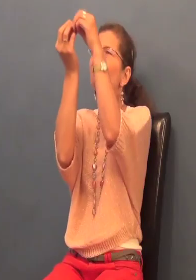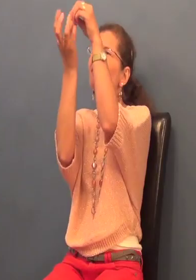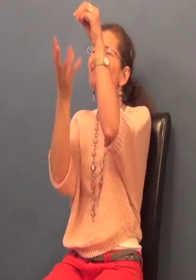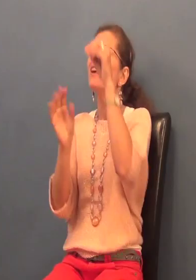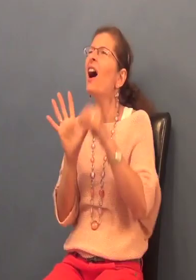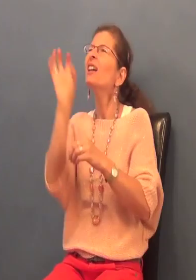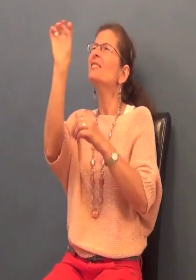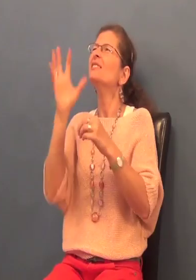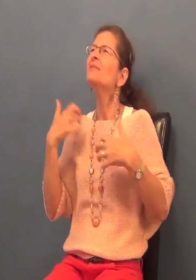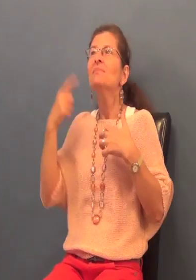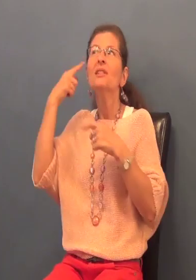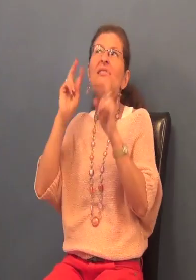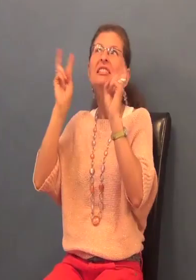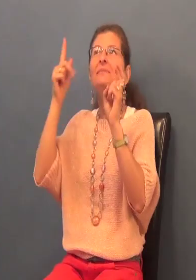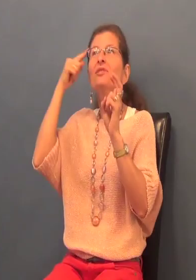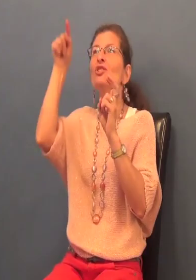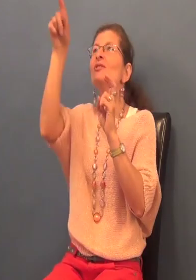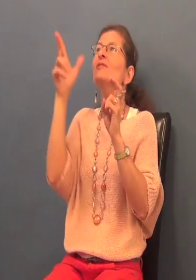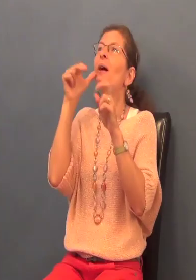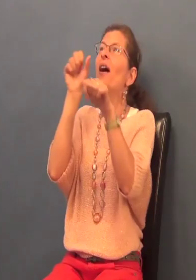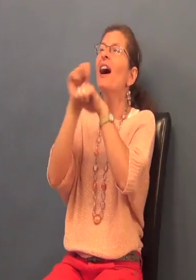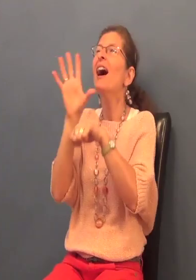Skakał do niego i szczekał, bo słyszał dźwięki i myślał, że może w środku jest żaba.